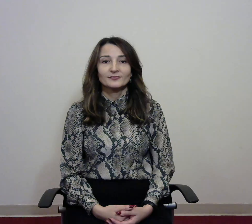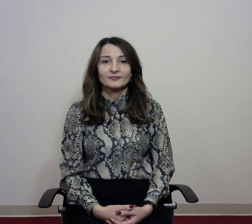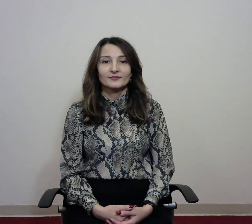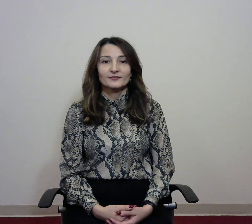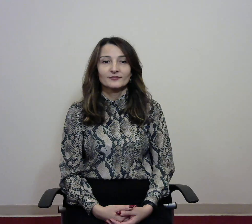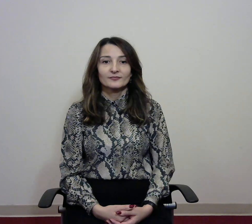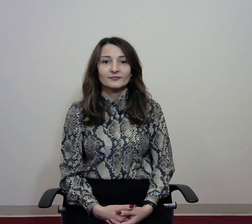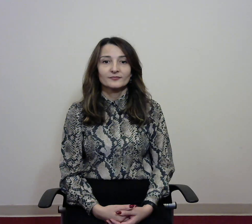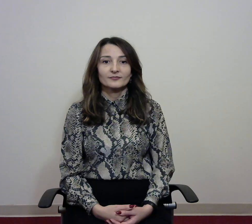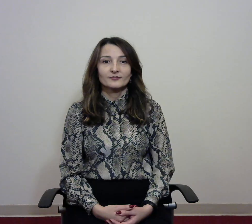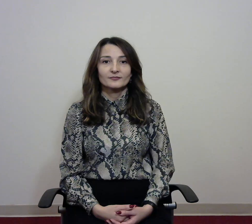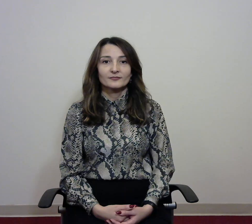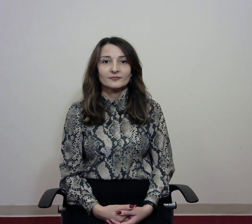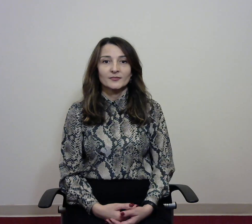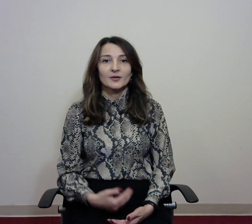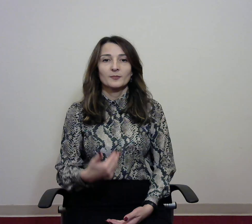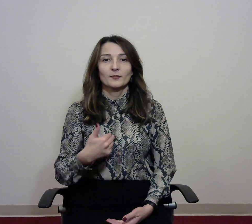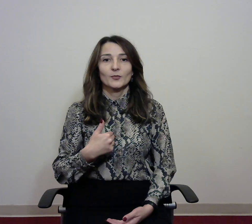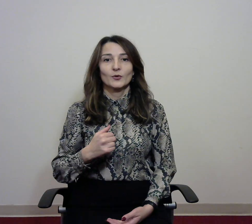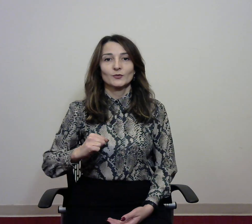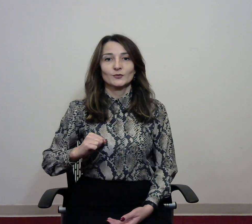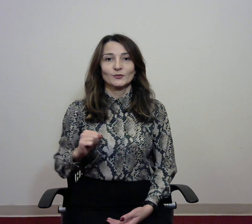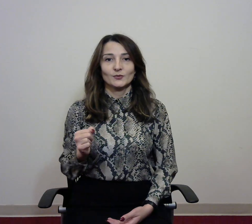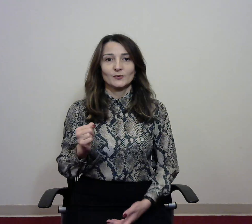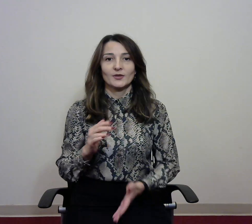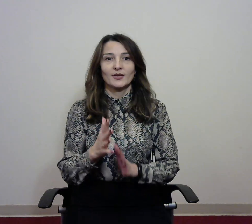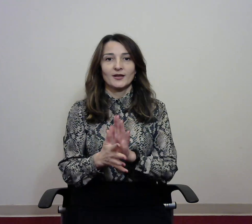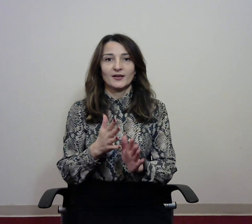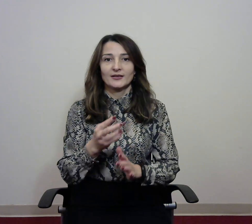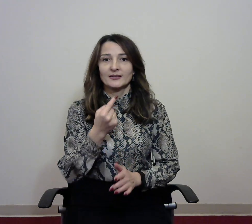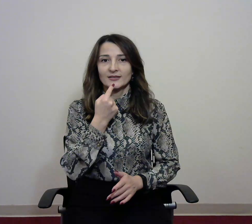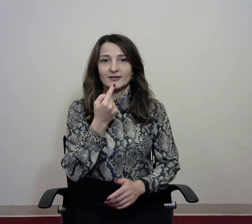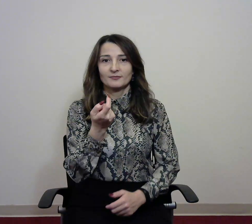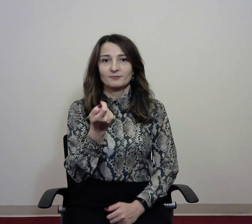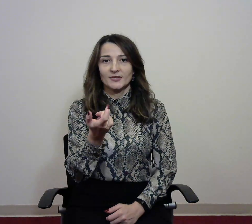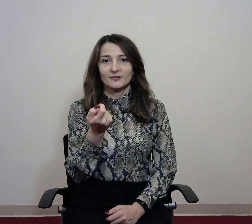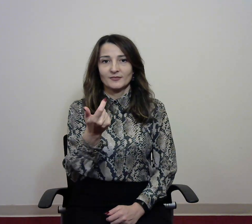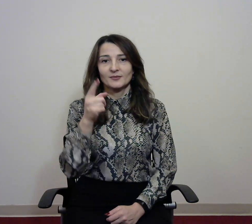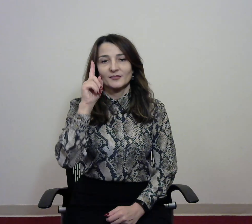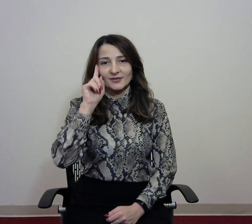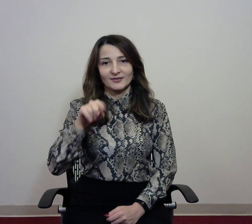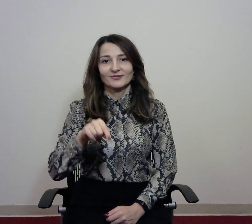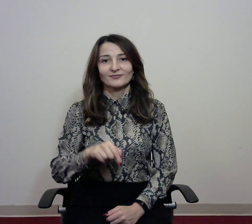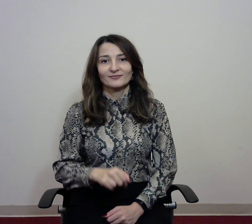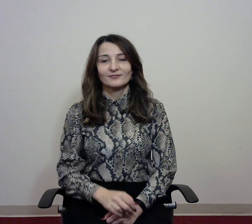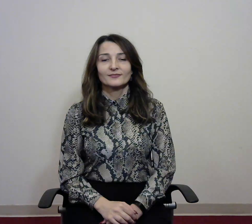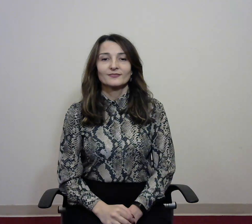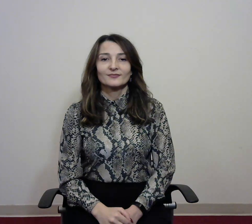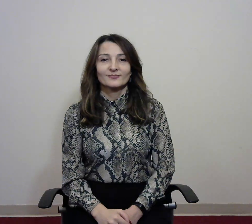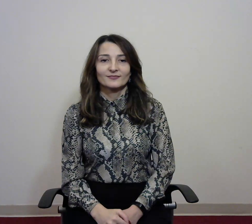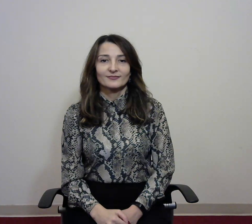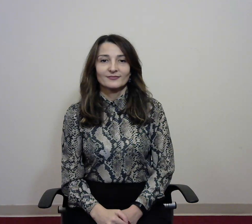Mənim dostum jest dilini azca bilir